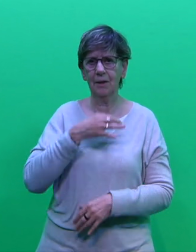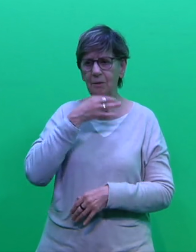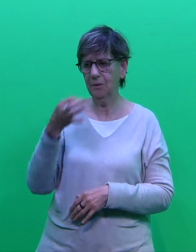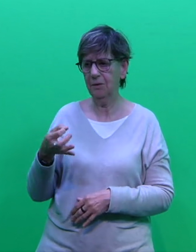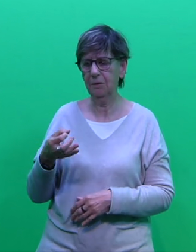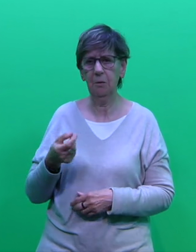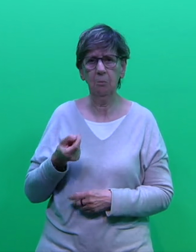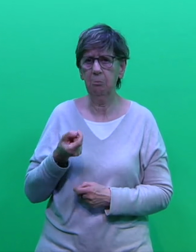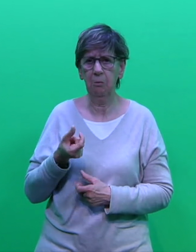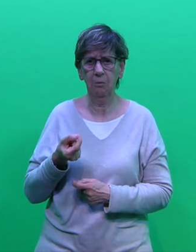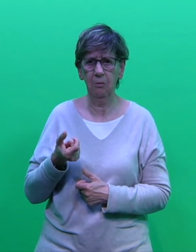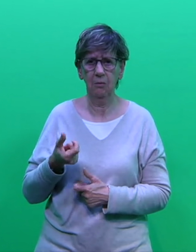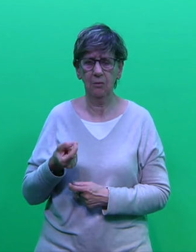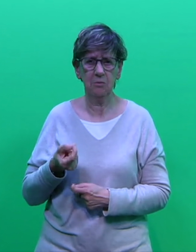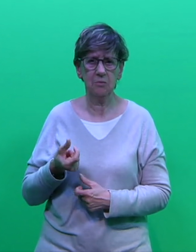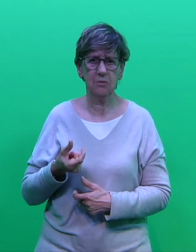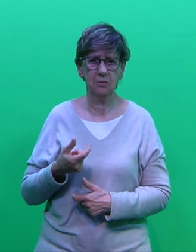No escupo gaire, poc.